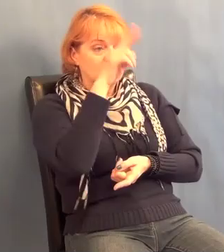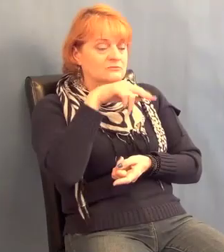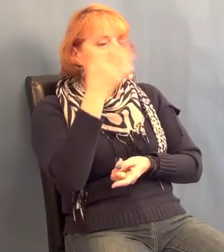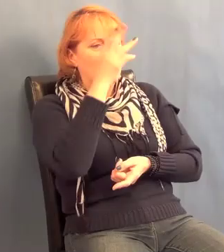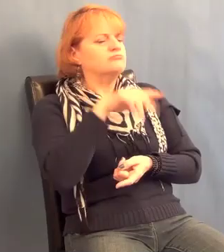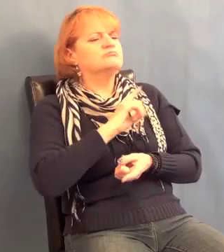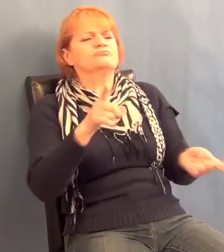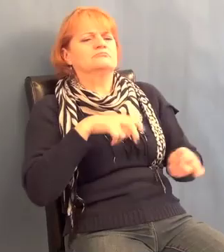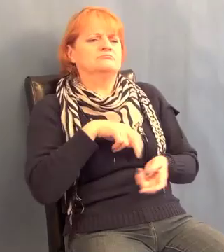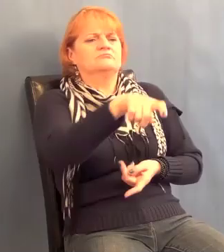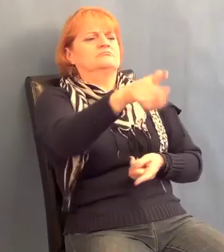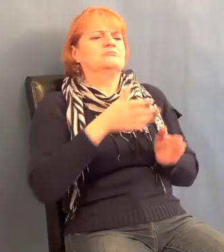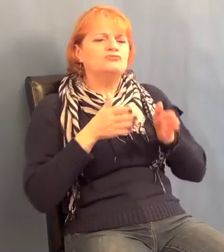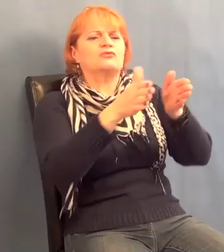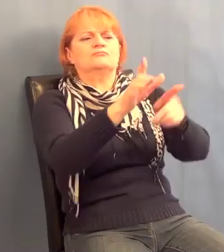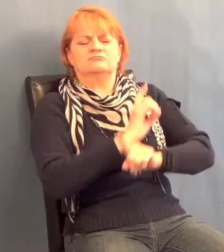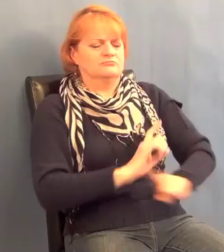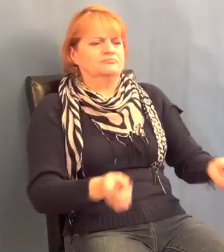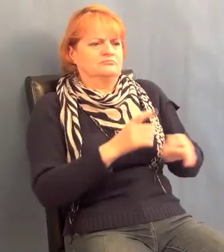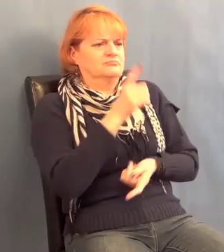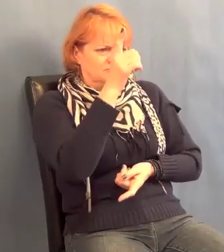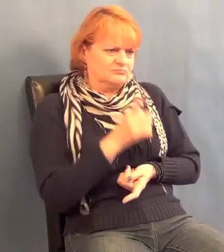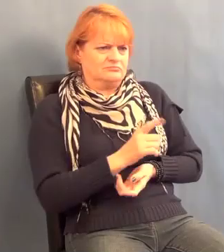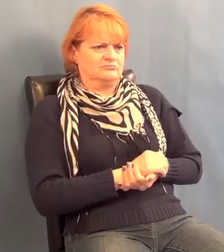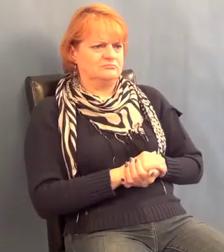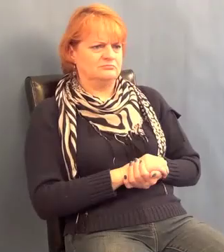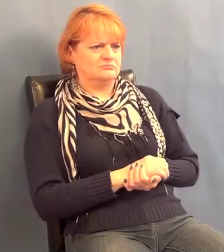Czarny pasek mówi, że nie wolno iść tą drogą.